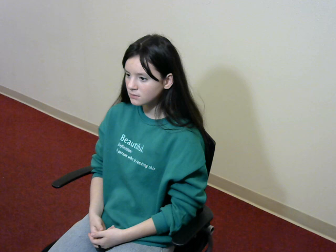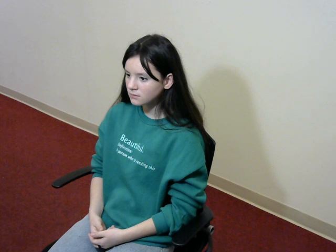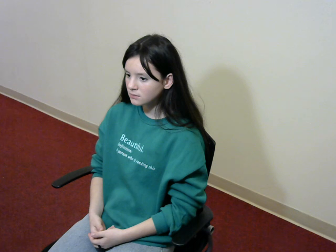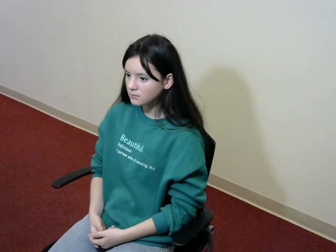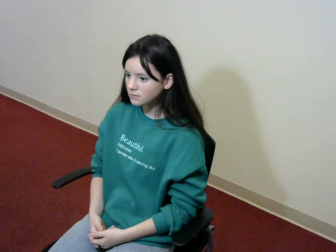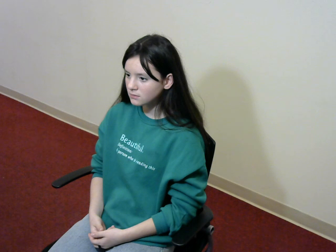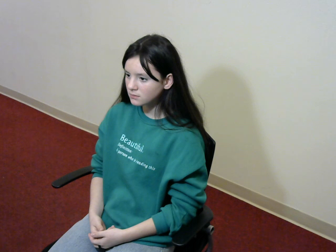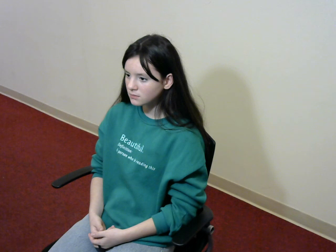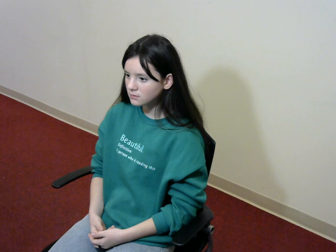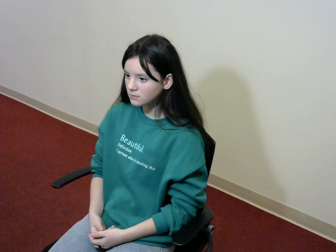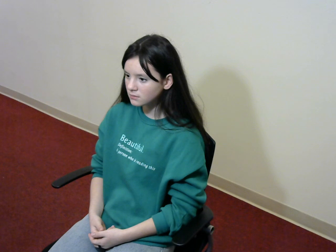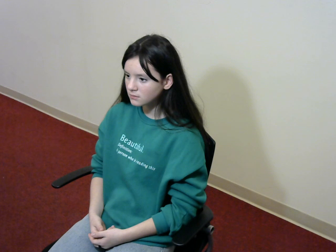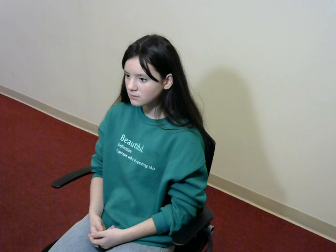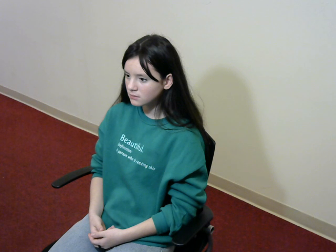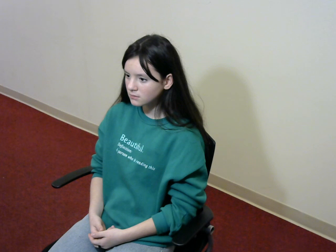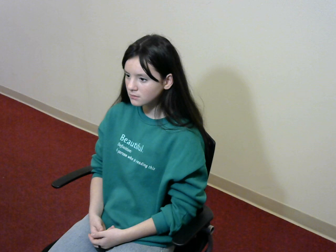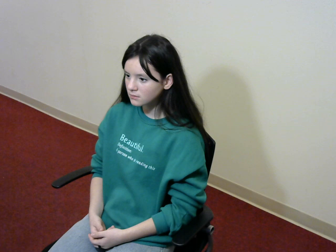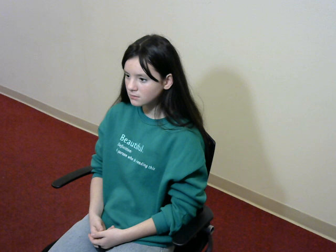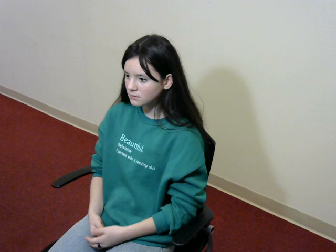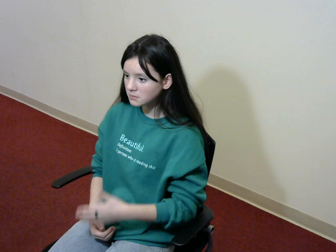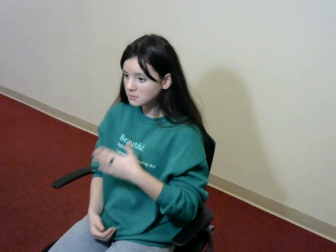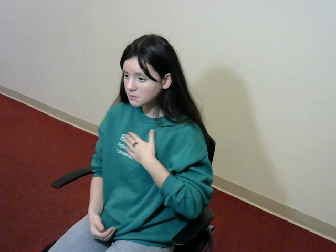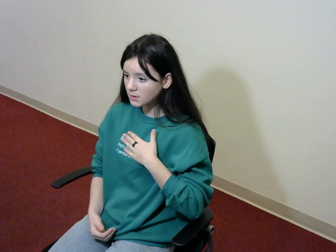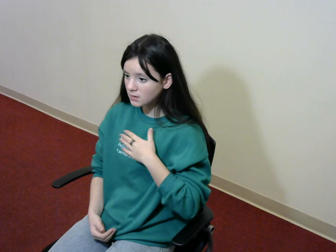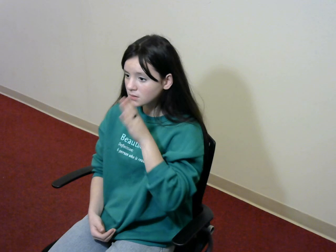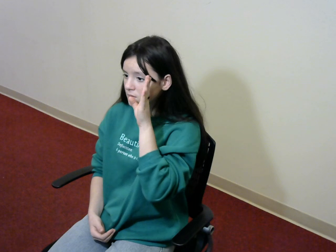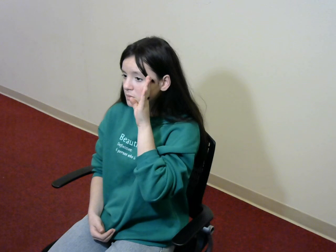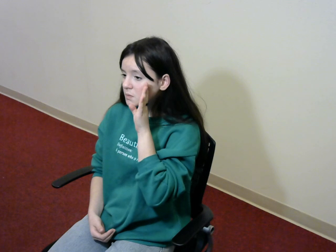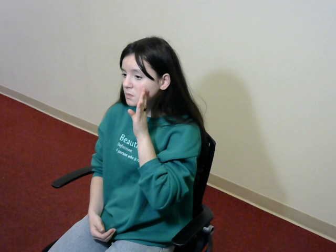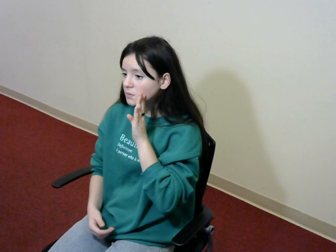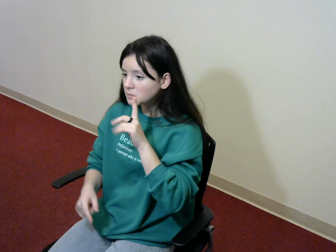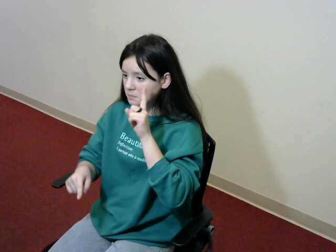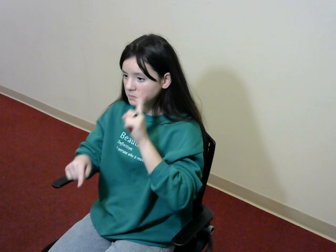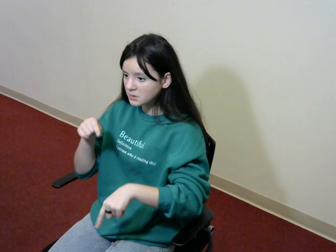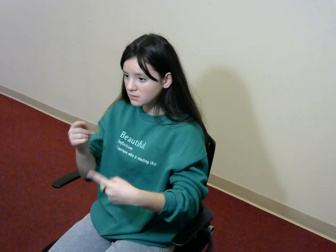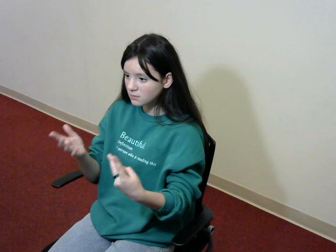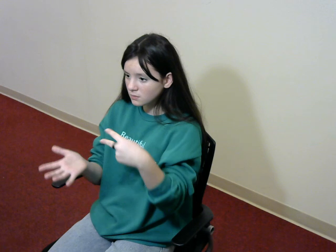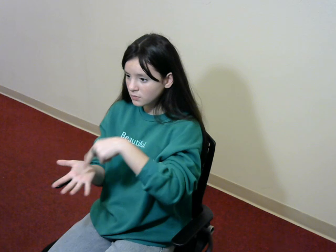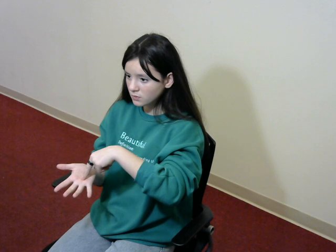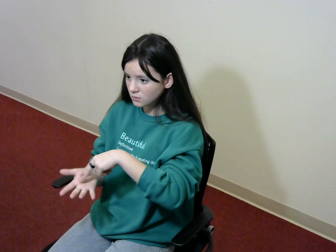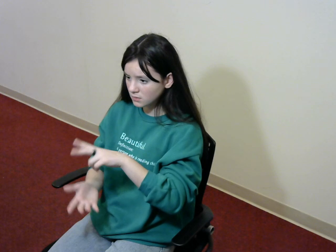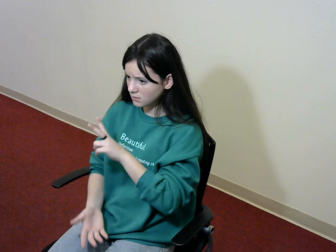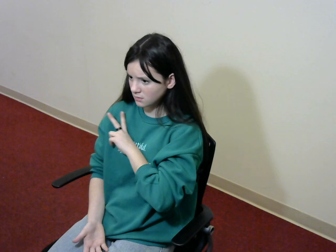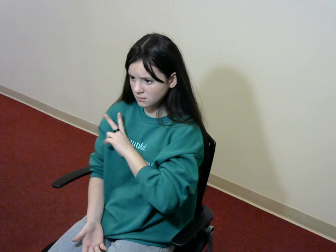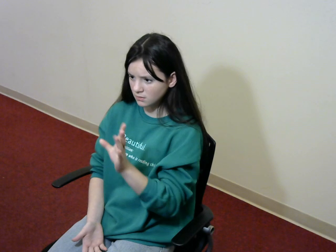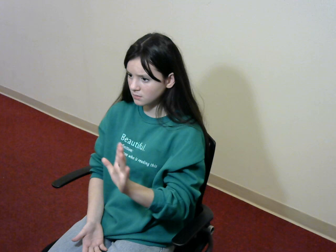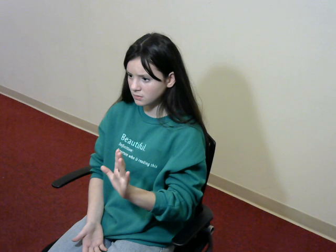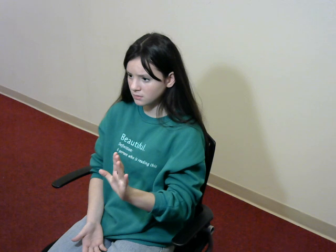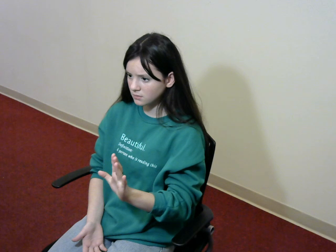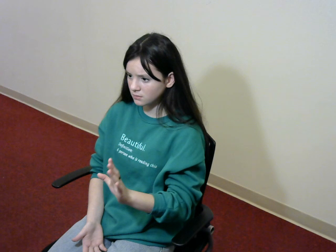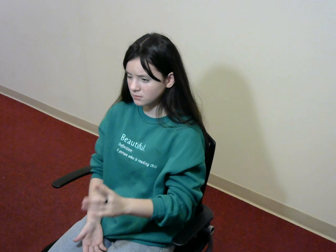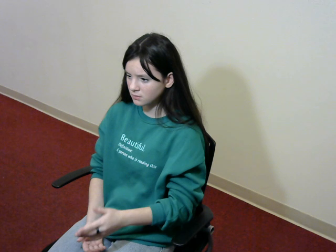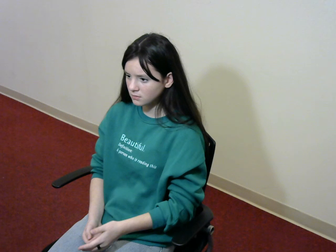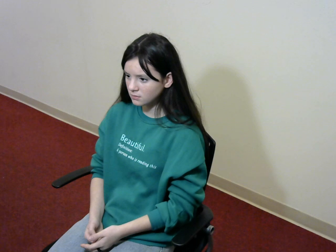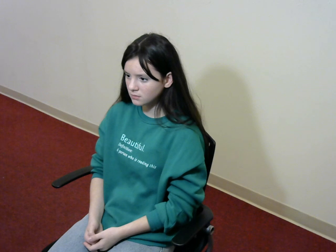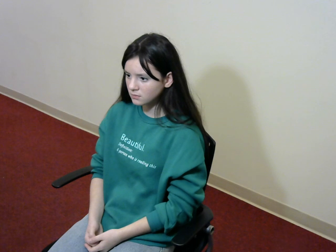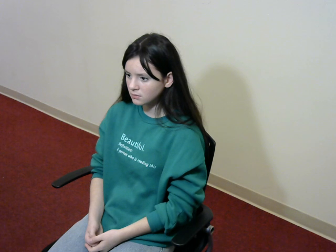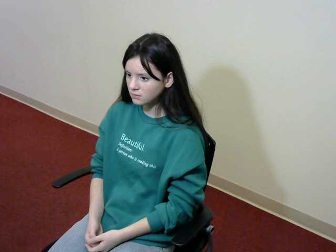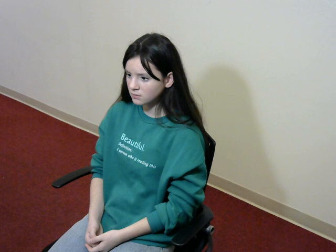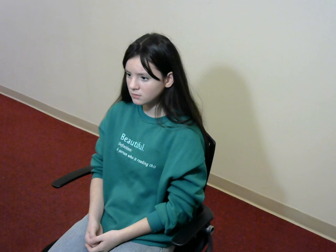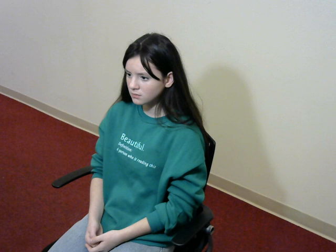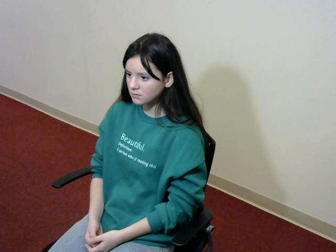Mən səhərlər tez durmağı sevmirəm